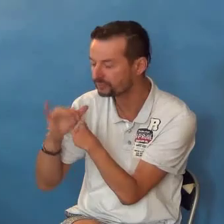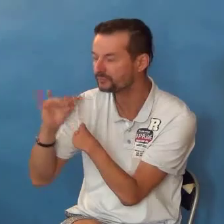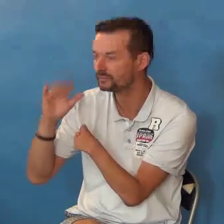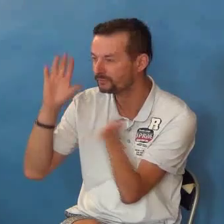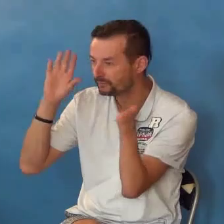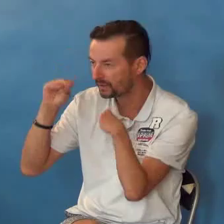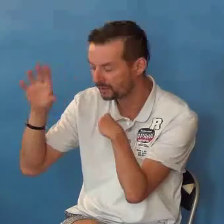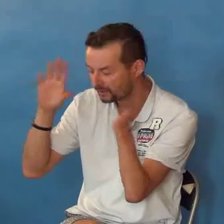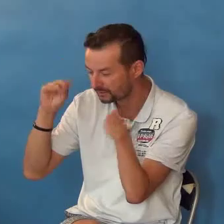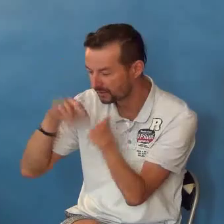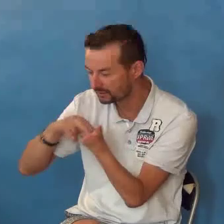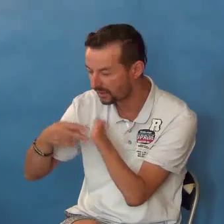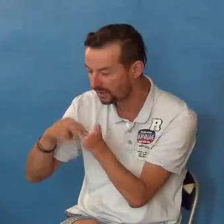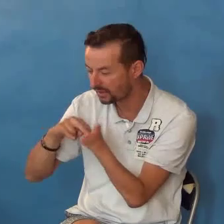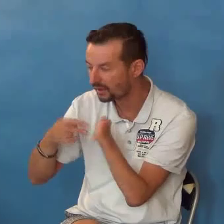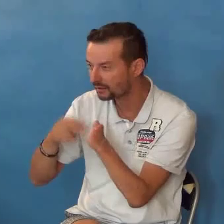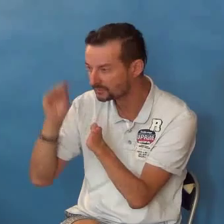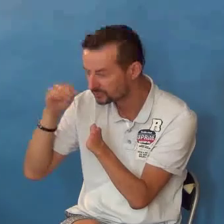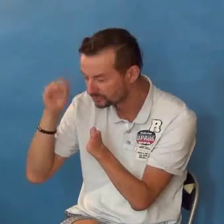A wieczorem uczę się tańczyć.